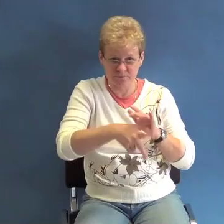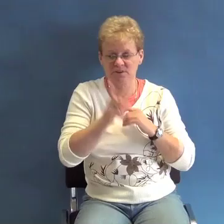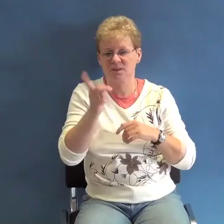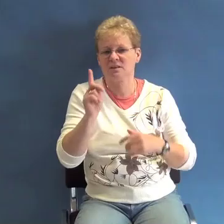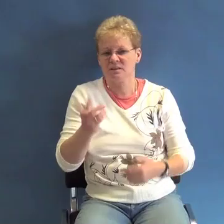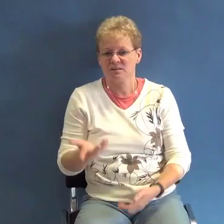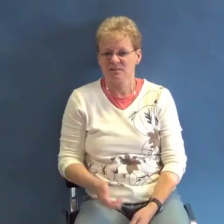Dlatego jest ten zakaz.